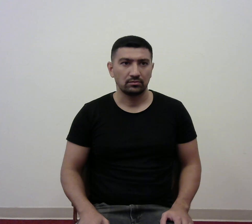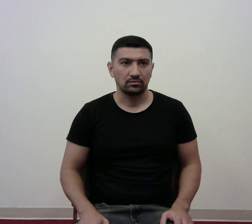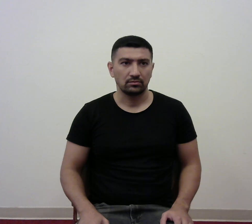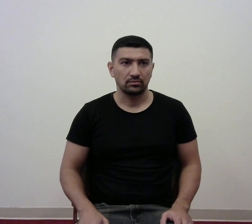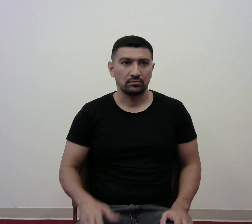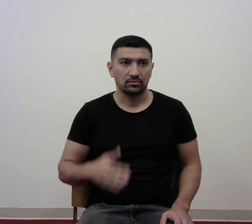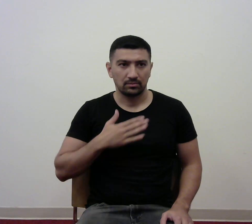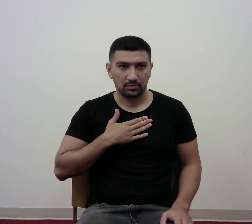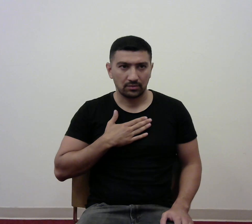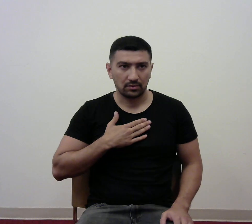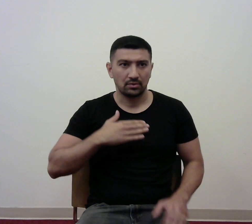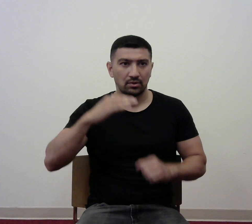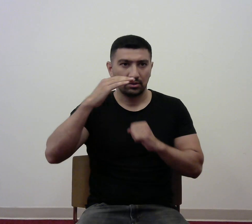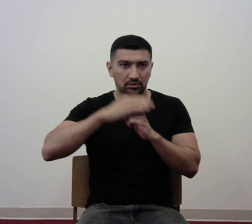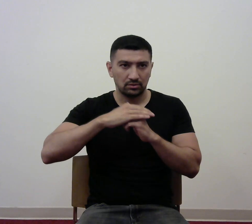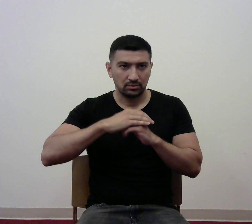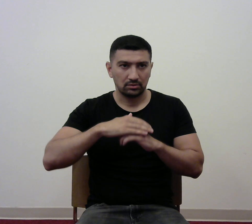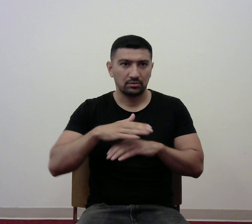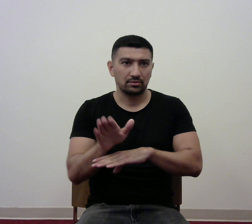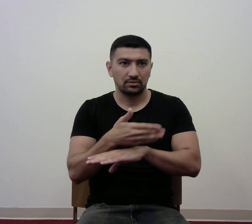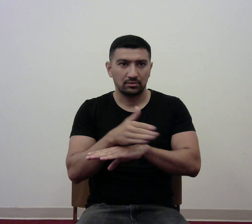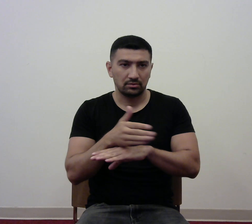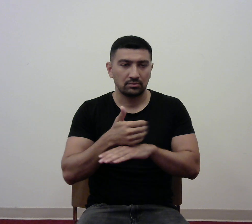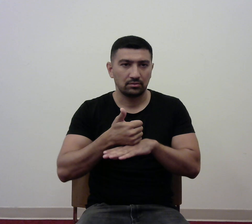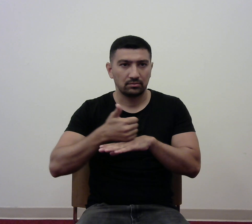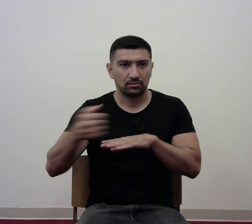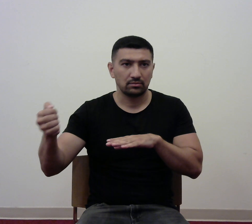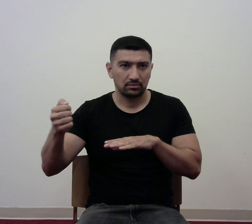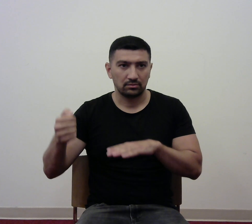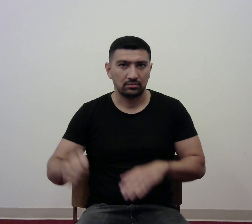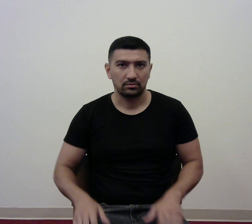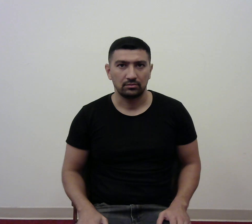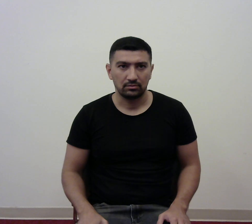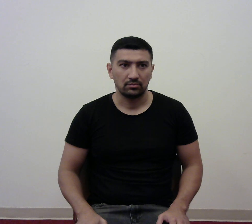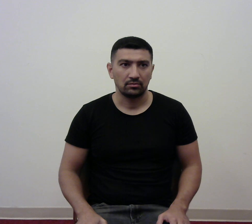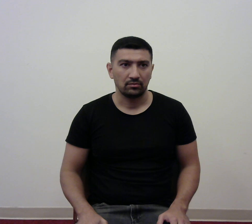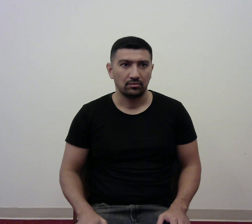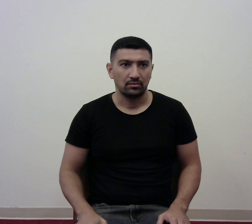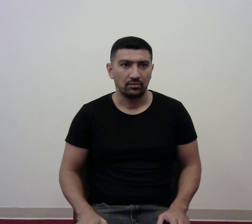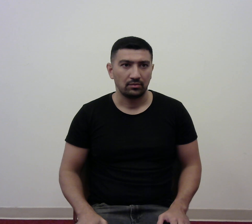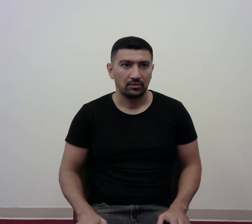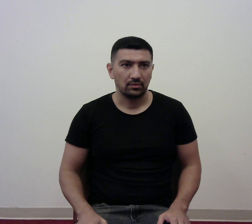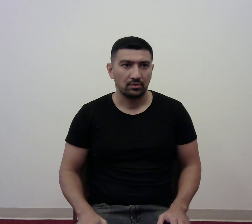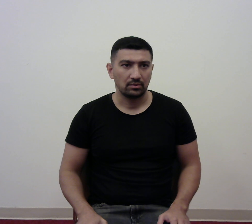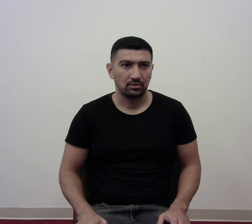Mən axşamlar gəzməyə çıxıram